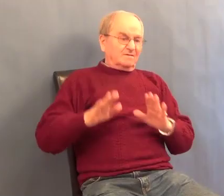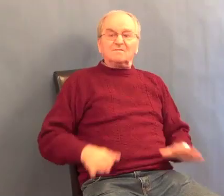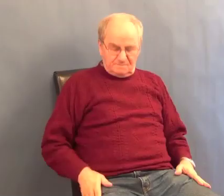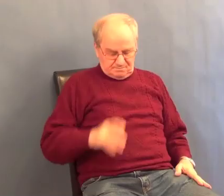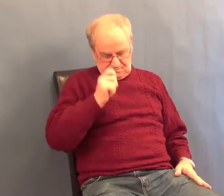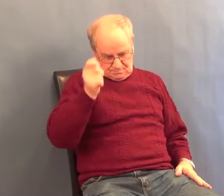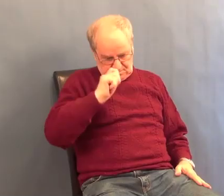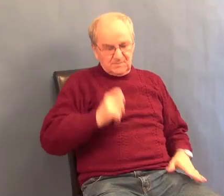On się ukłonił, podniósł czapkę.